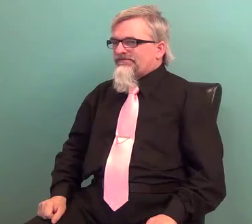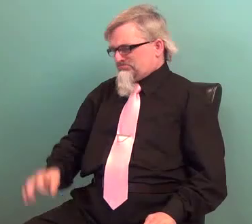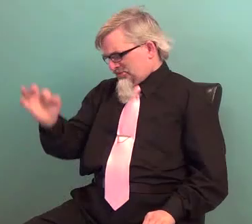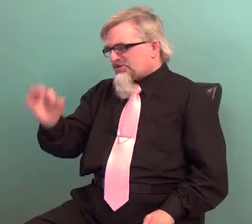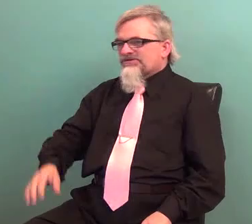Dobrze.